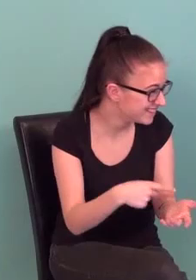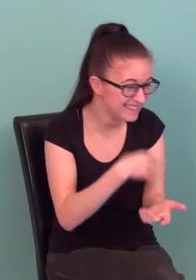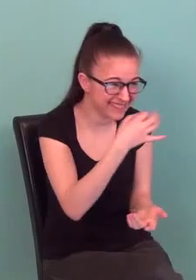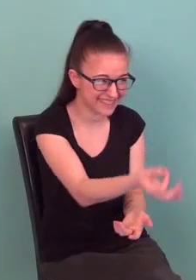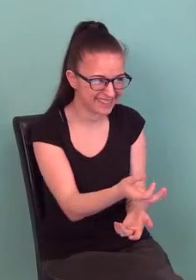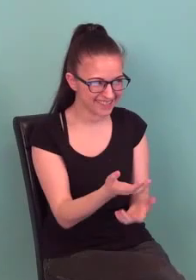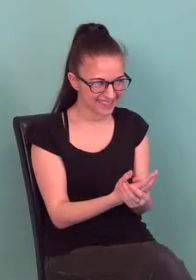Właśnie pytam.